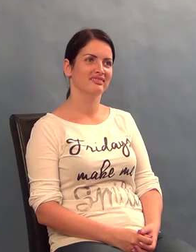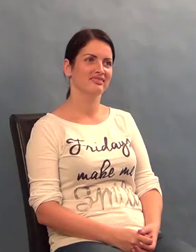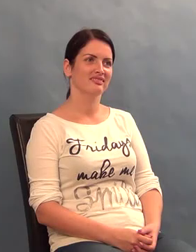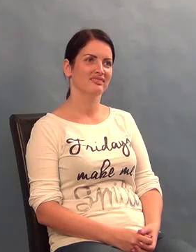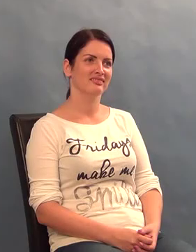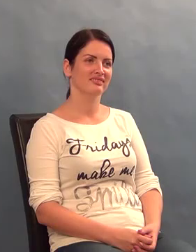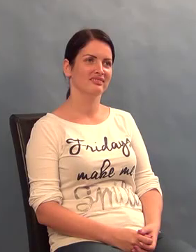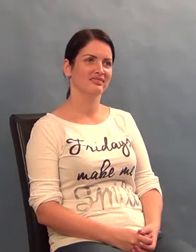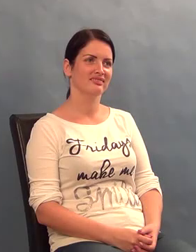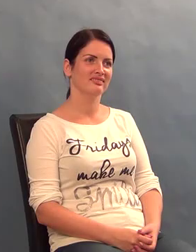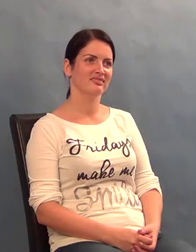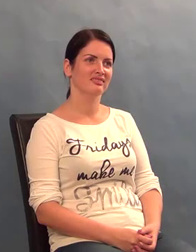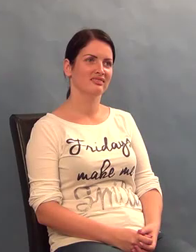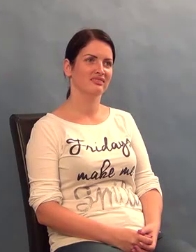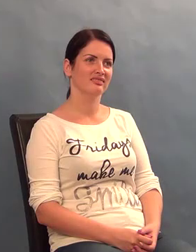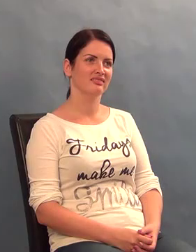Myszka Miki była zaszokowana i uciszyła małą myszkę.